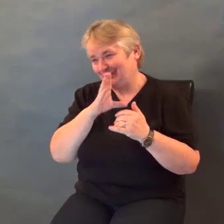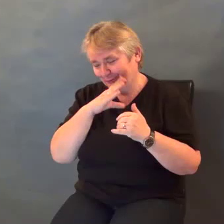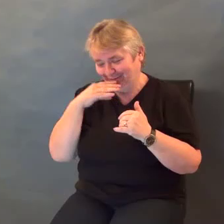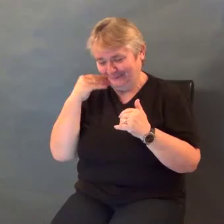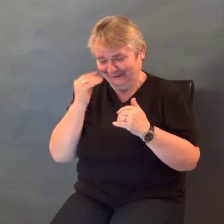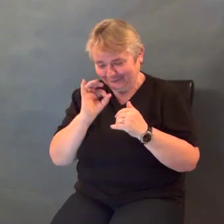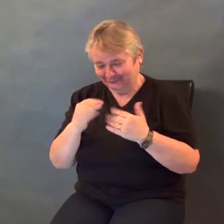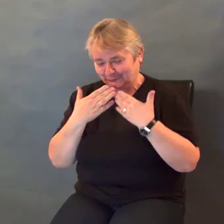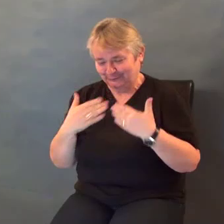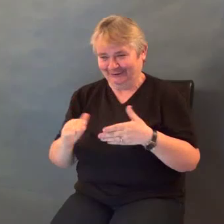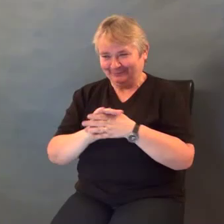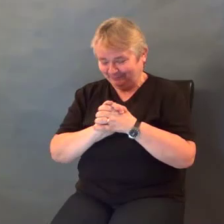Cieszę się bardzo, dziękuję.